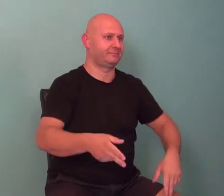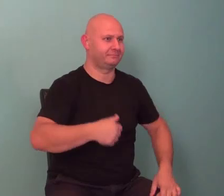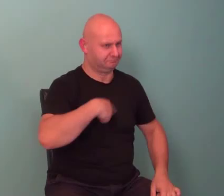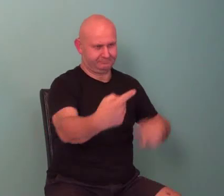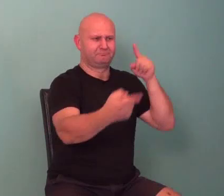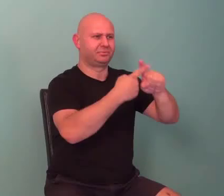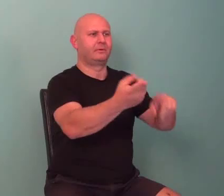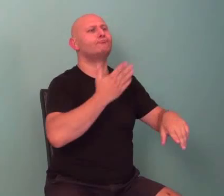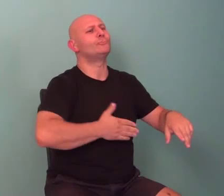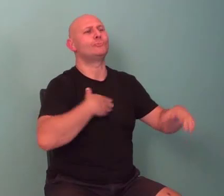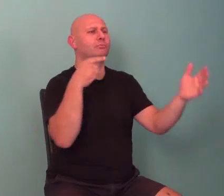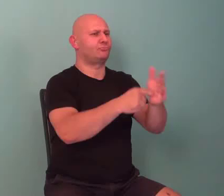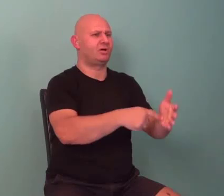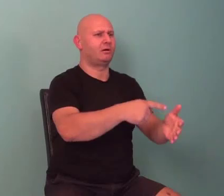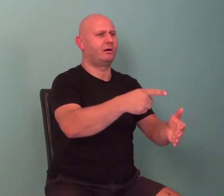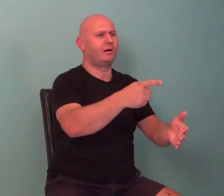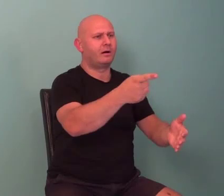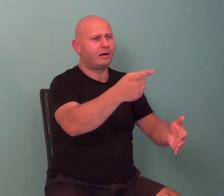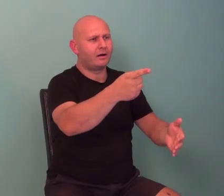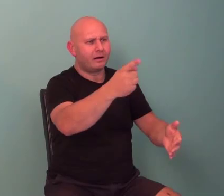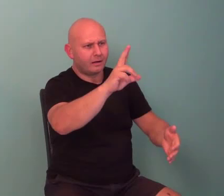Mnie pasuje dowolny termin.